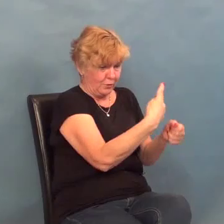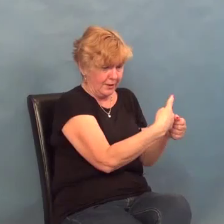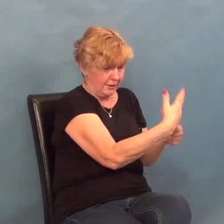Tak samo.